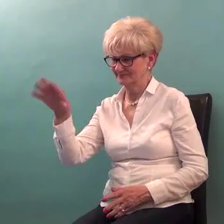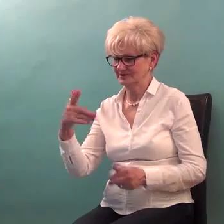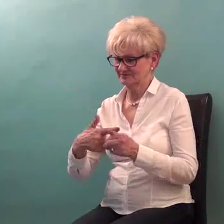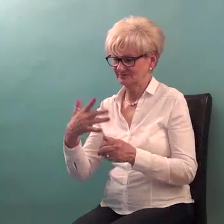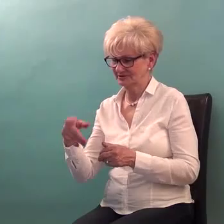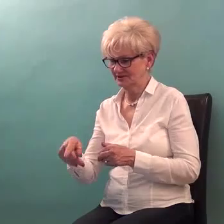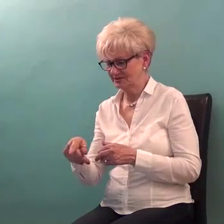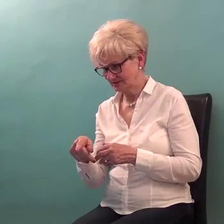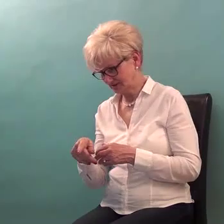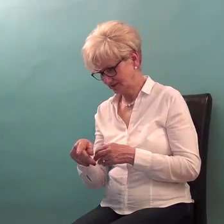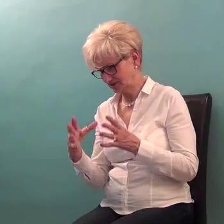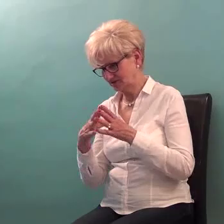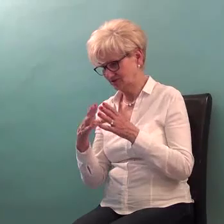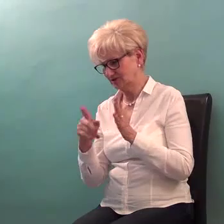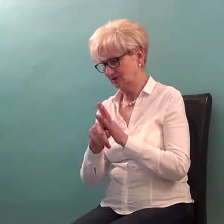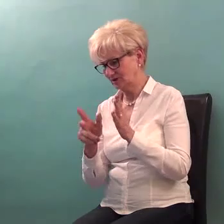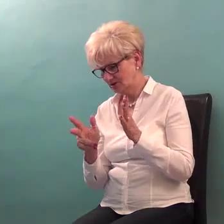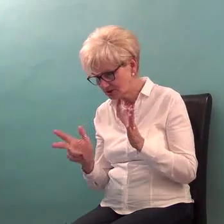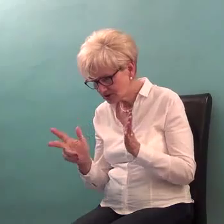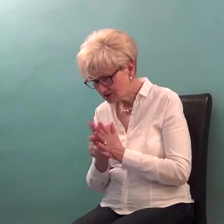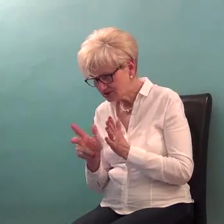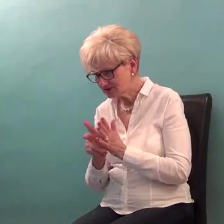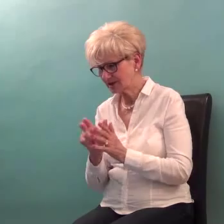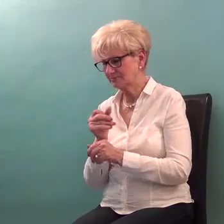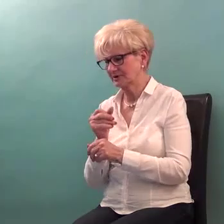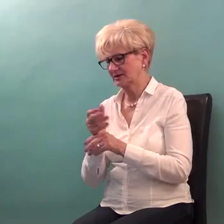Dwudziestego piątego od dziesiątej do osiemnastej pracuję.